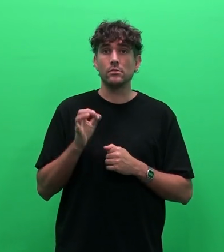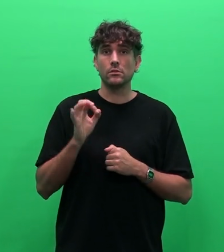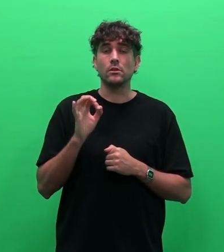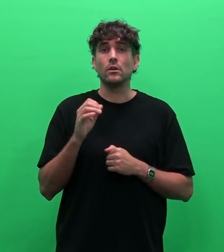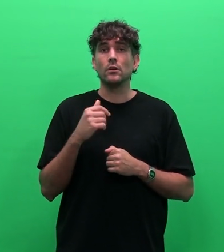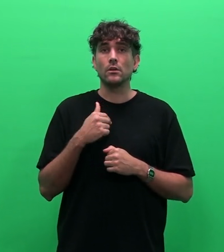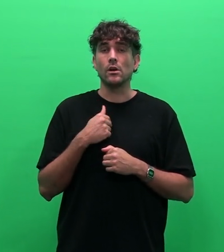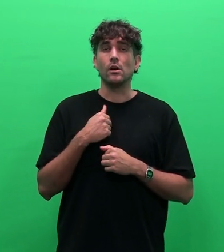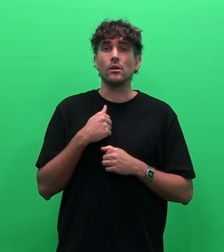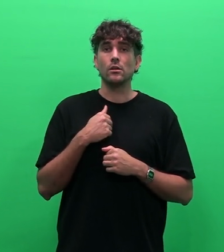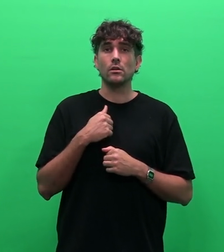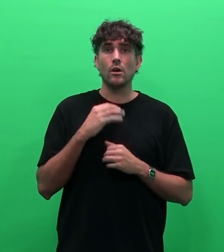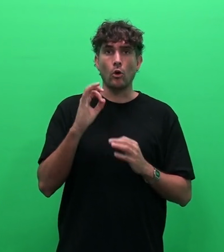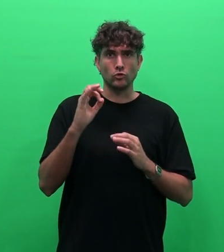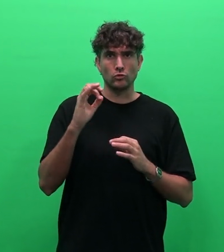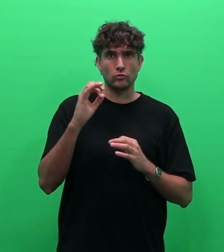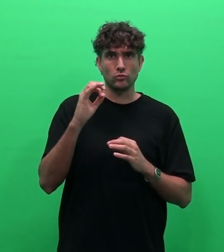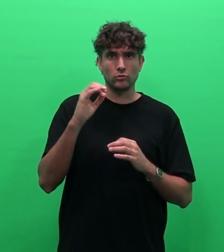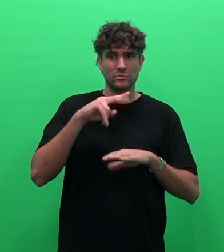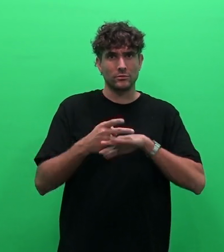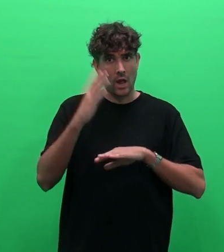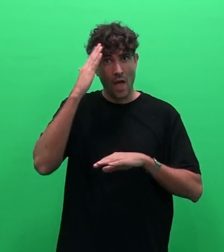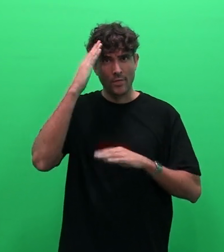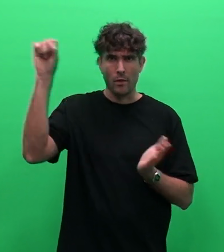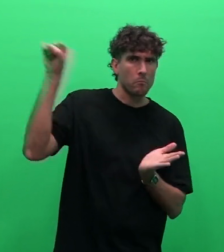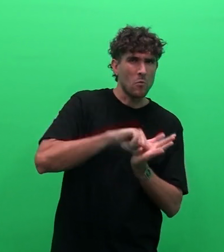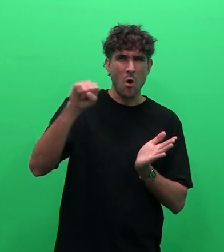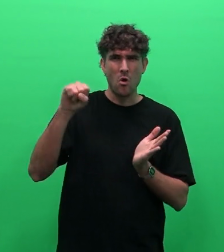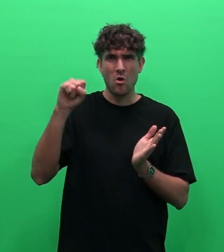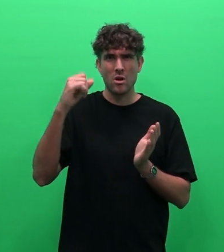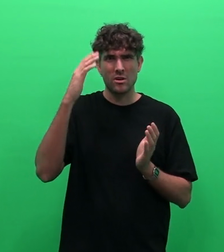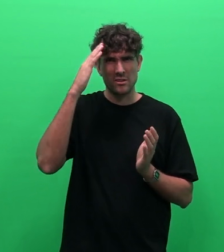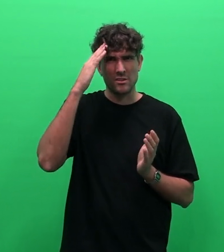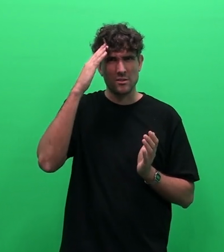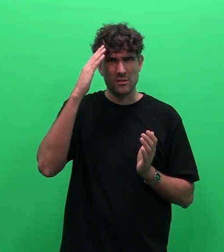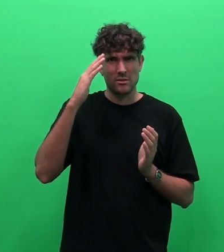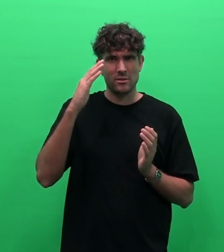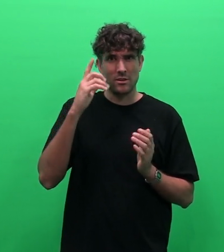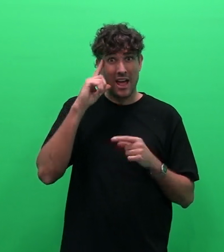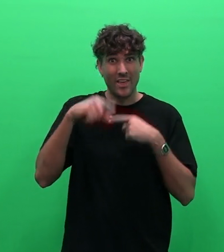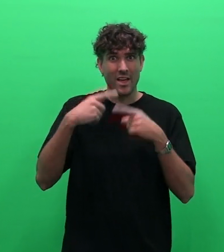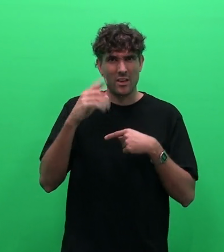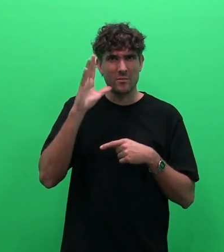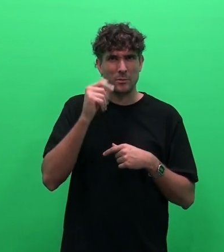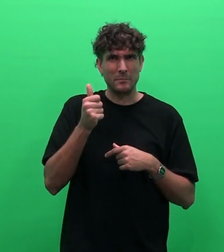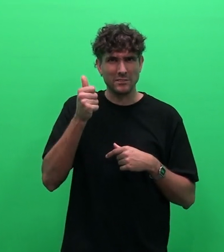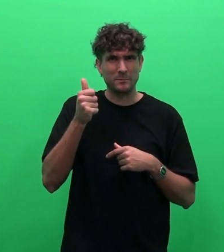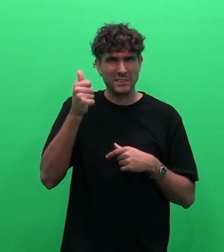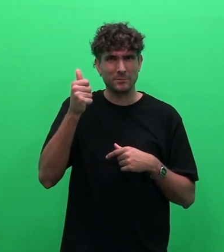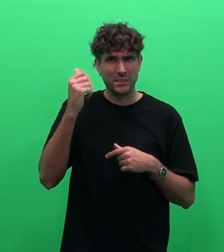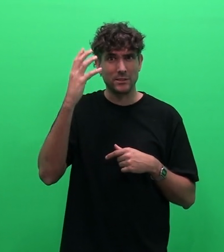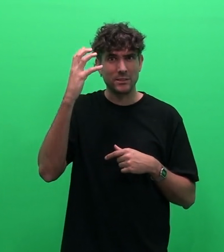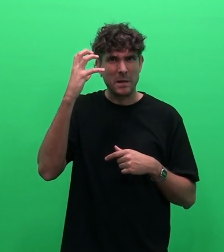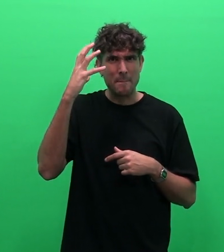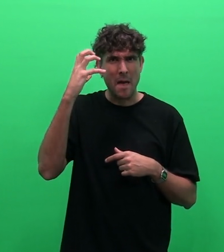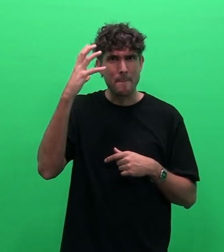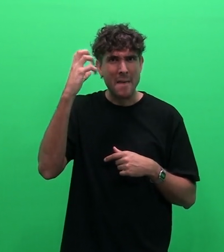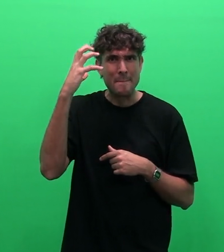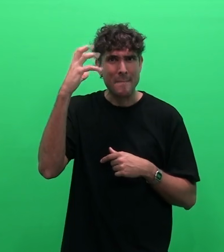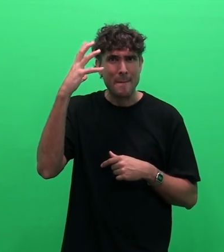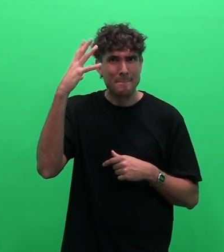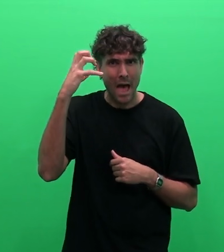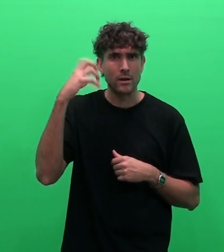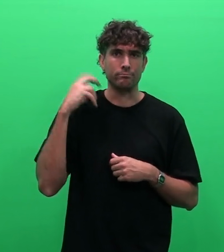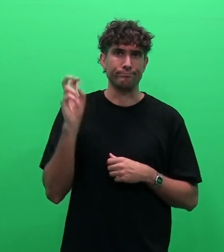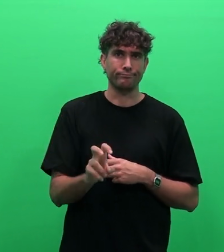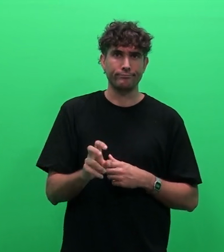Sí, justament vaig caure i vaig donar un cop amb el cap contra el terra, cada dia em fa més mal i el dolor em pressiona, per això he vingut.